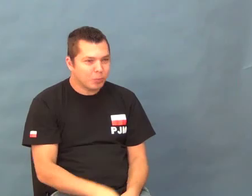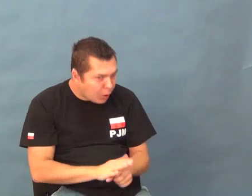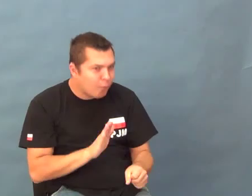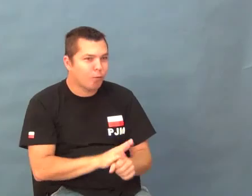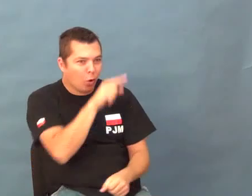Piwo.